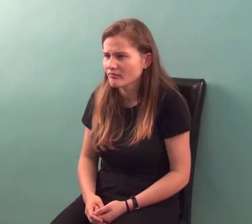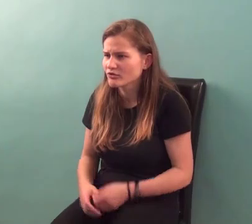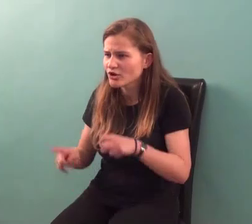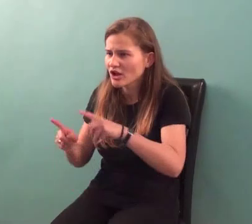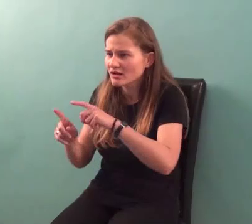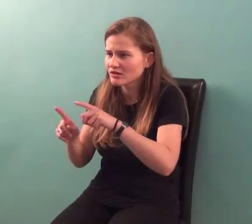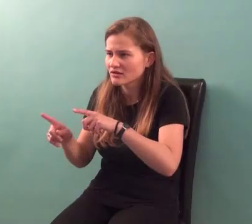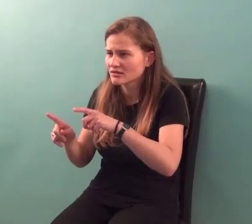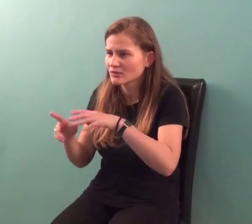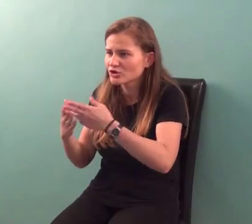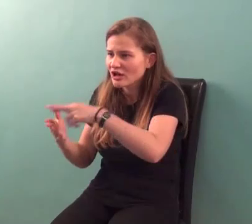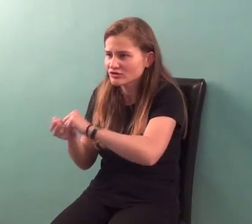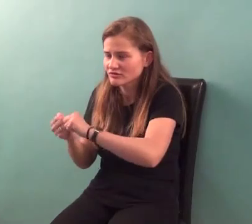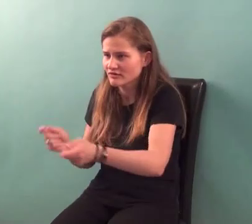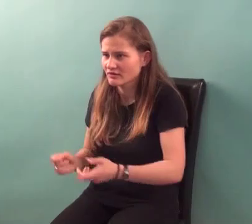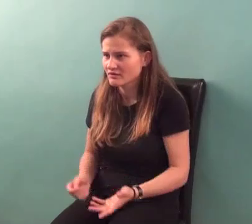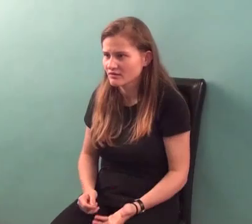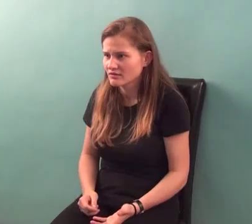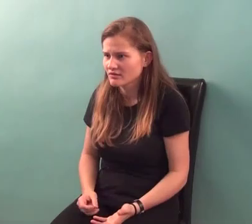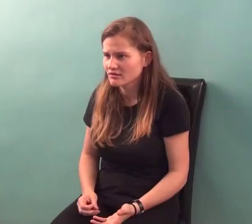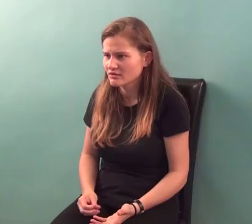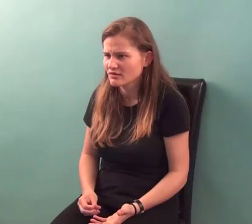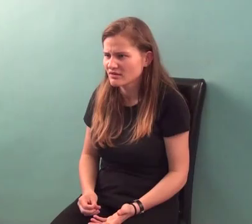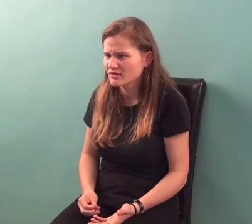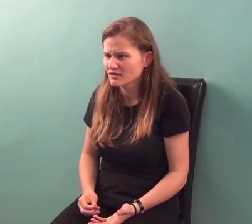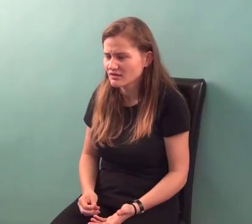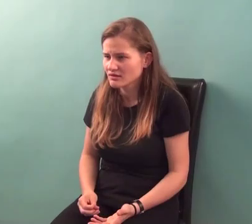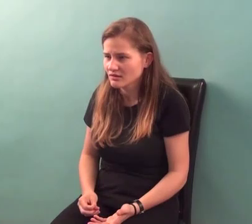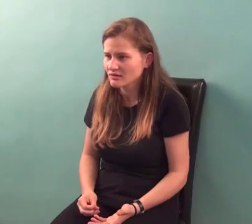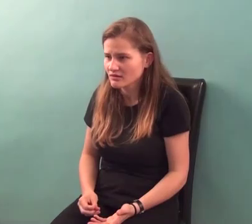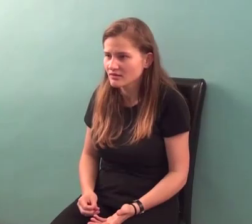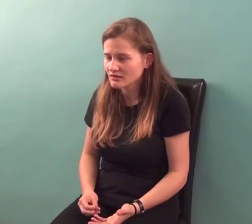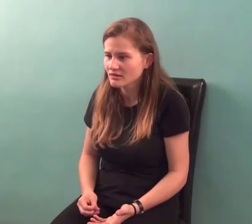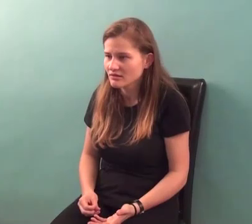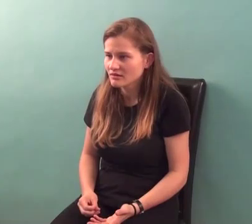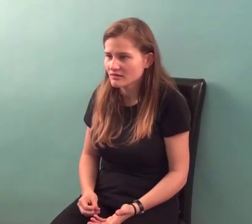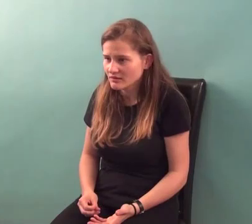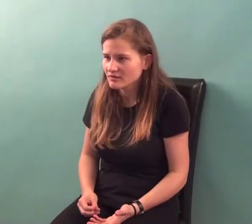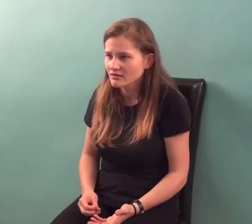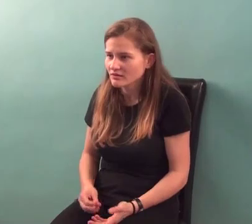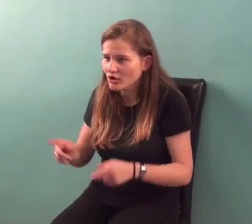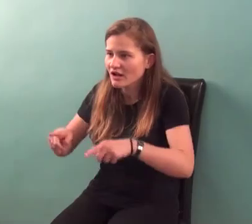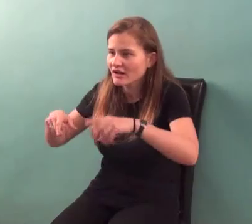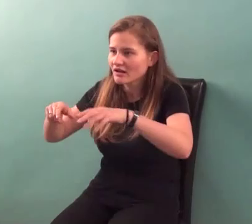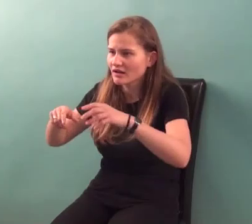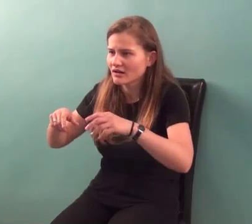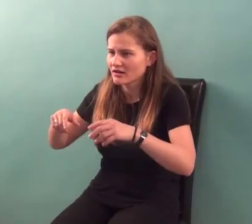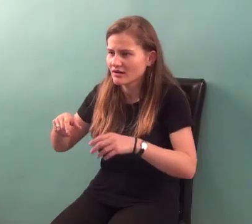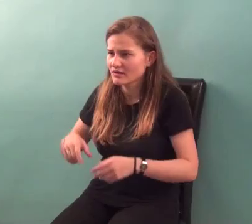To znaczy, że na przykład nie wolno prać jakieś rzeczy.